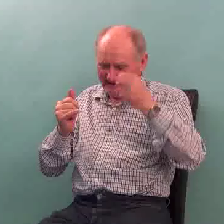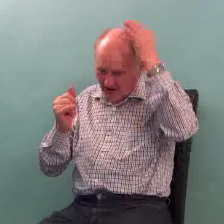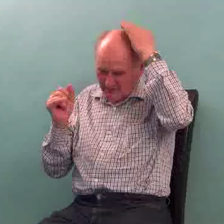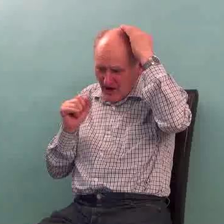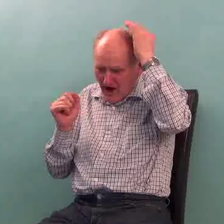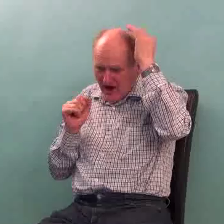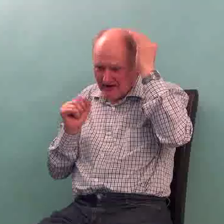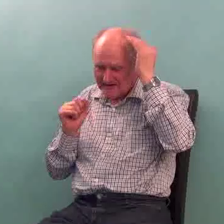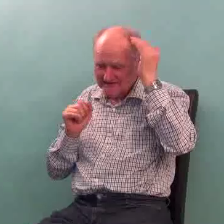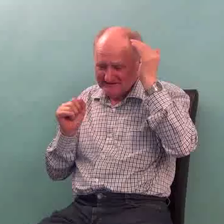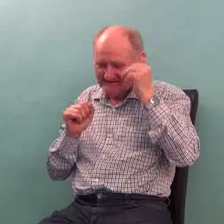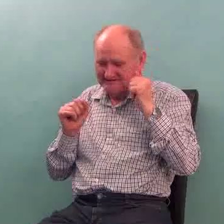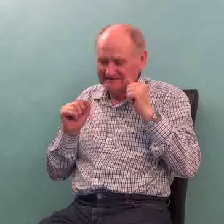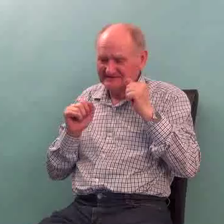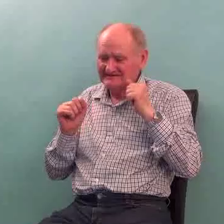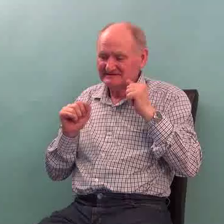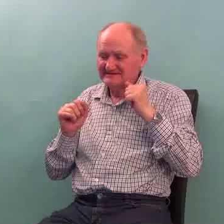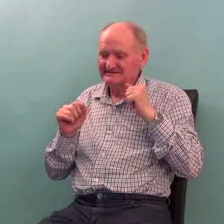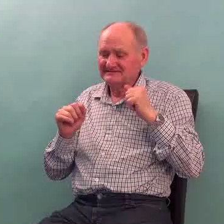Dziecko się boi.